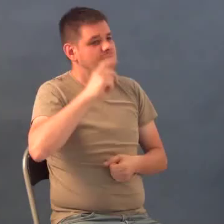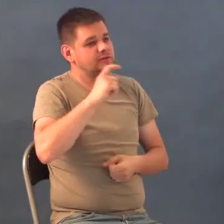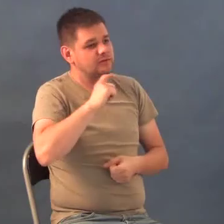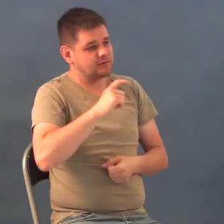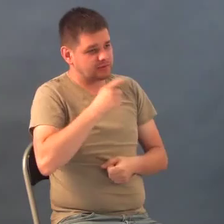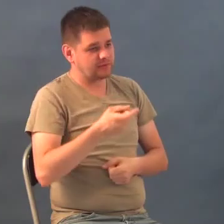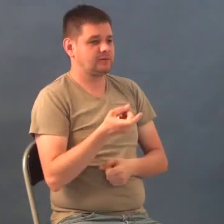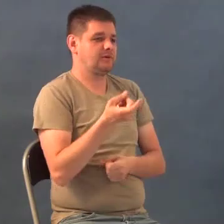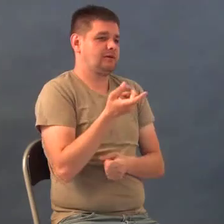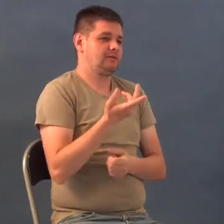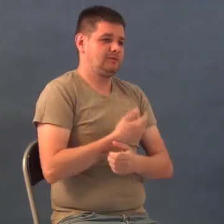Jak kolejka to mam to w dupie.